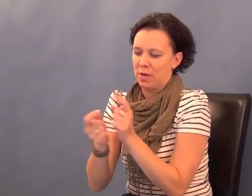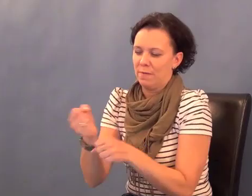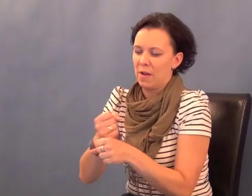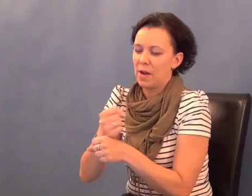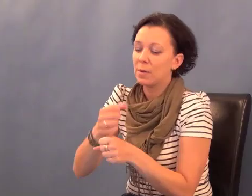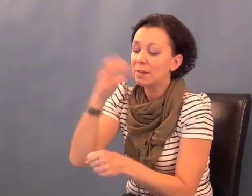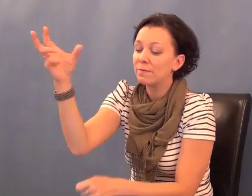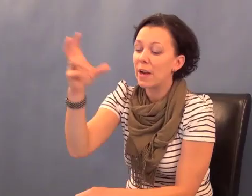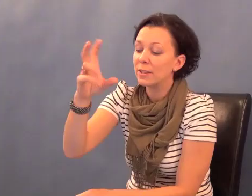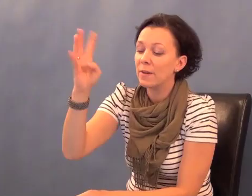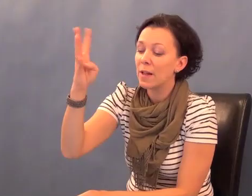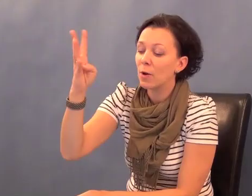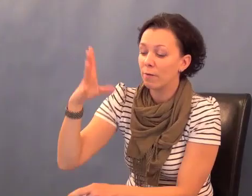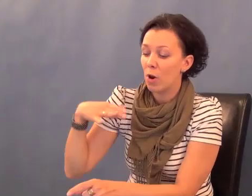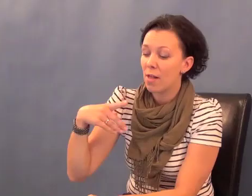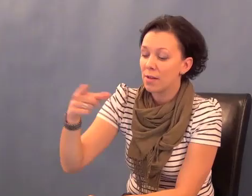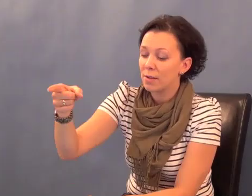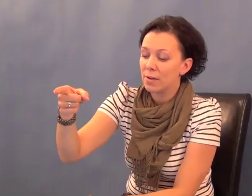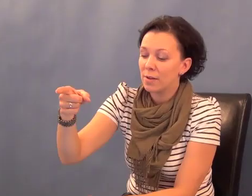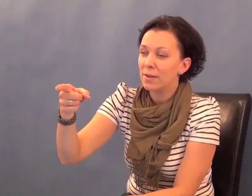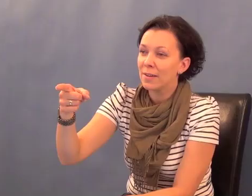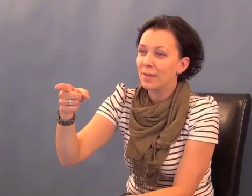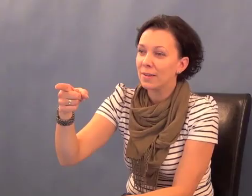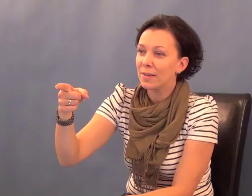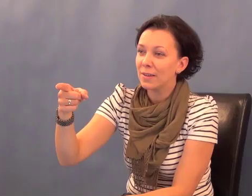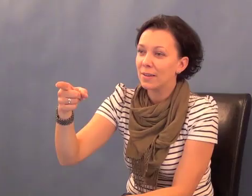Pytam, w czwartek czwartego jesteś wolna?